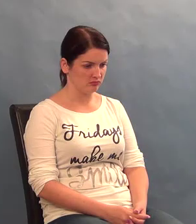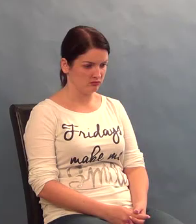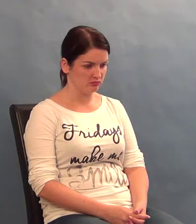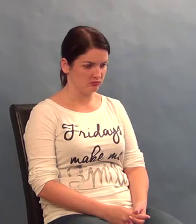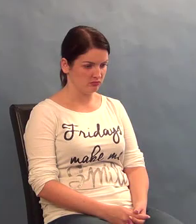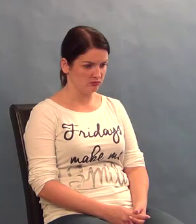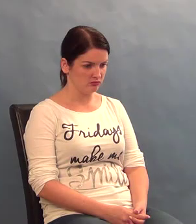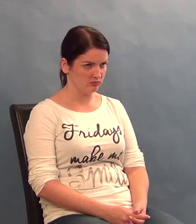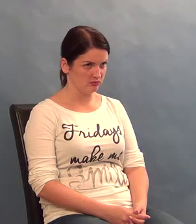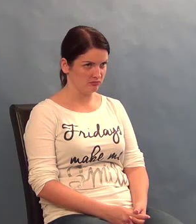Właśnie, jakie to były daty?